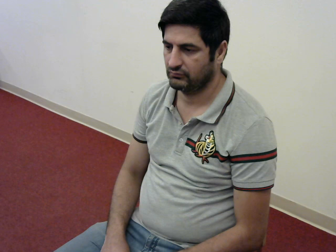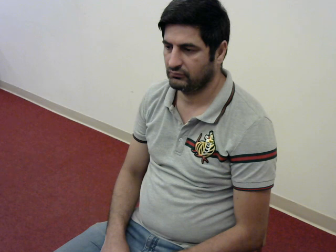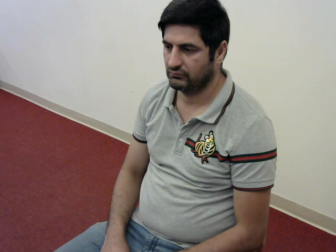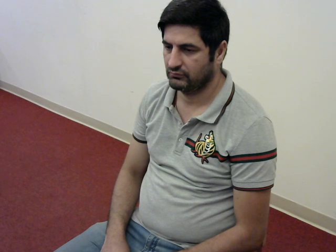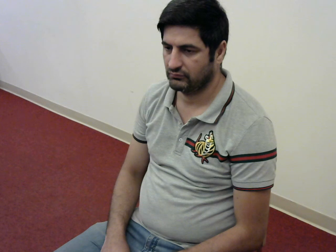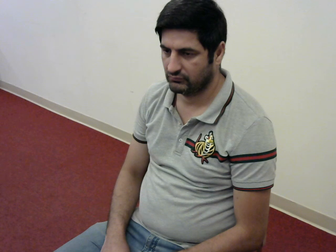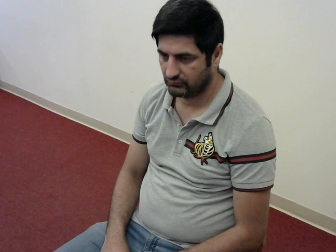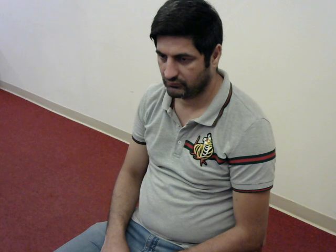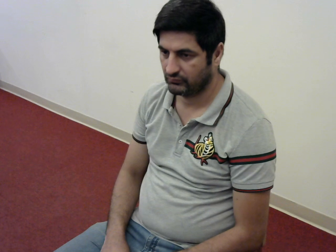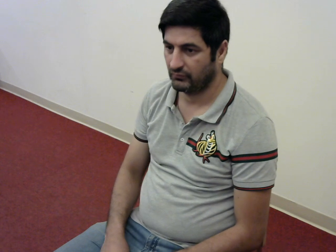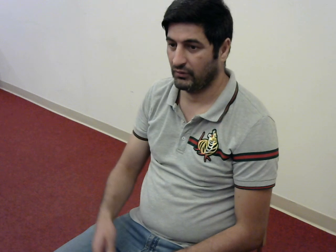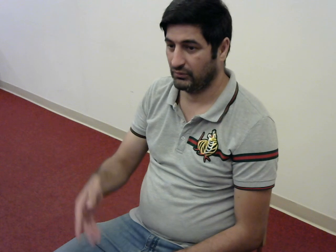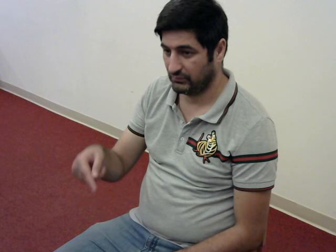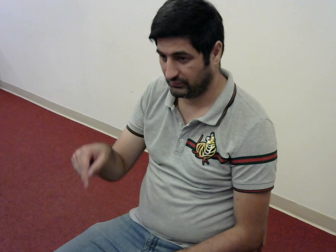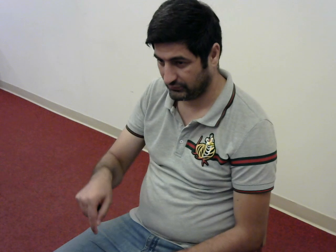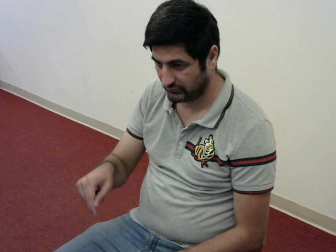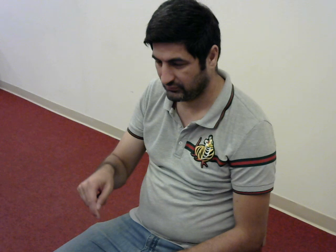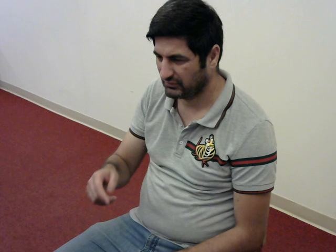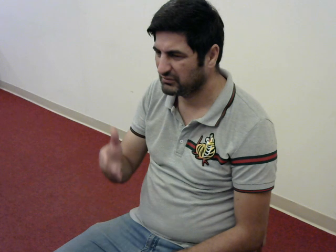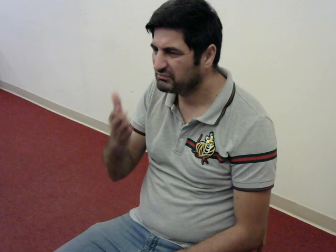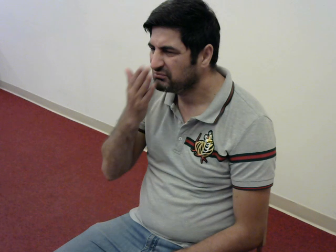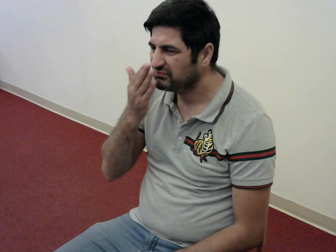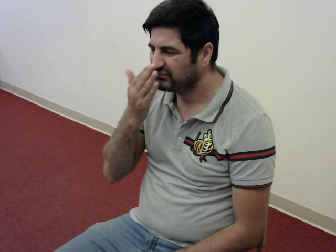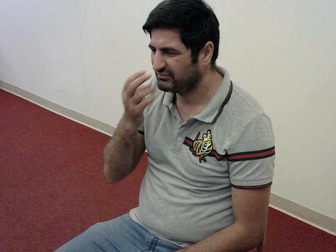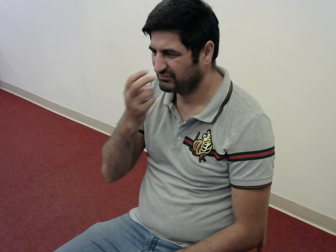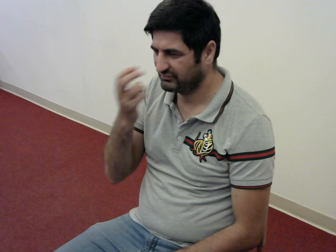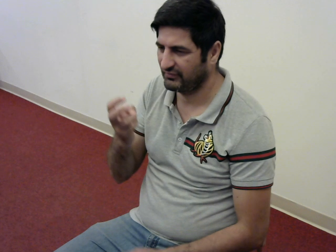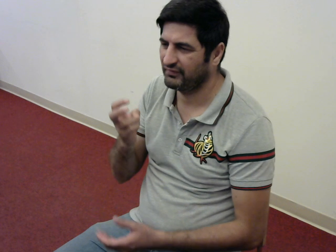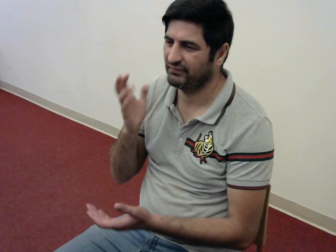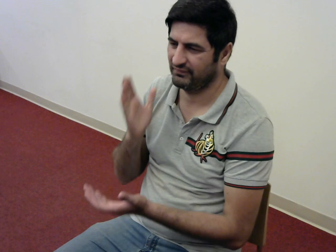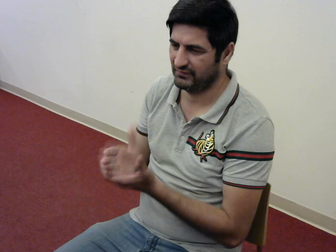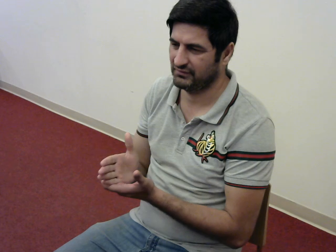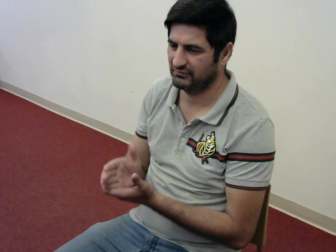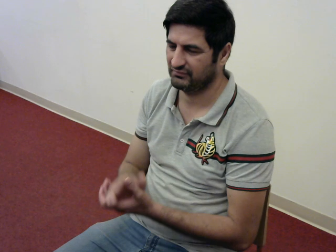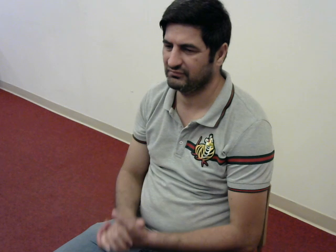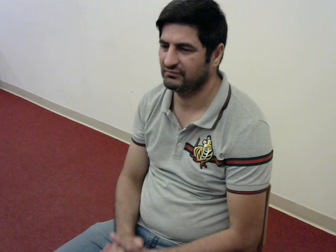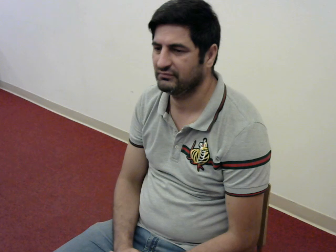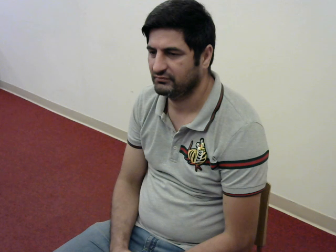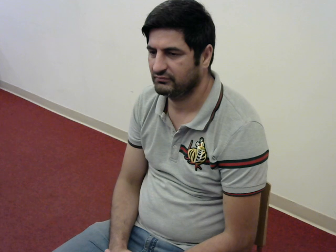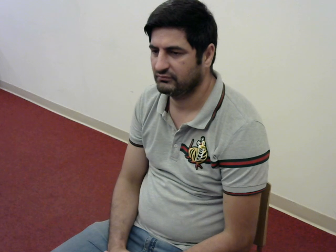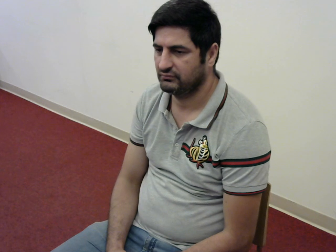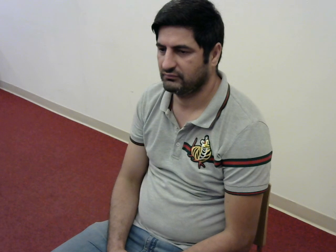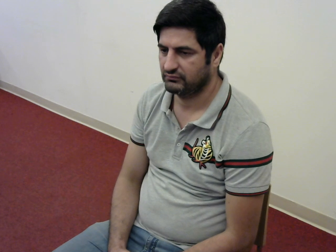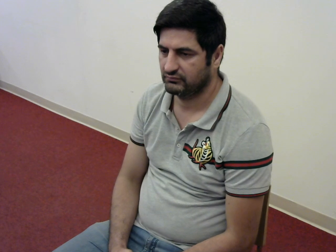Burda qəribə qoxu var